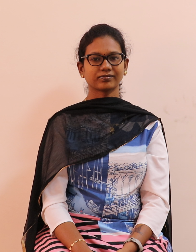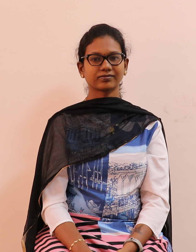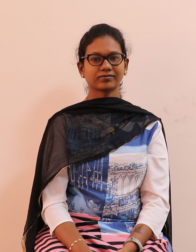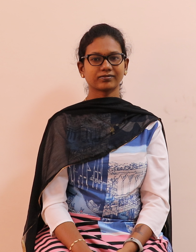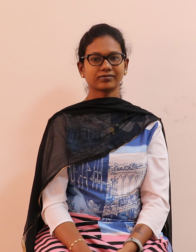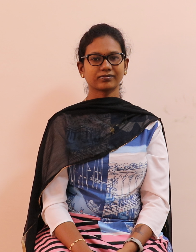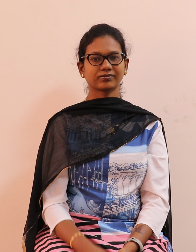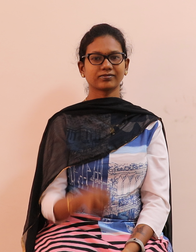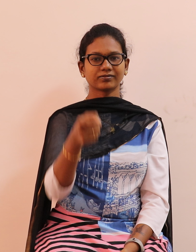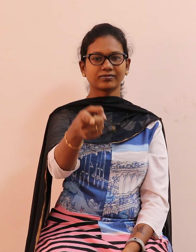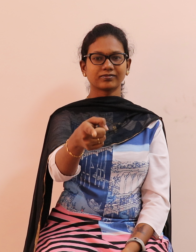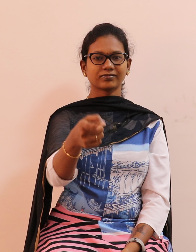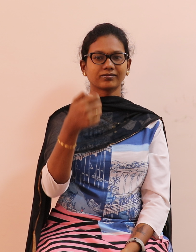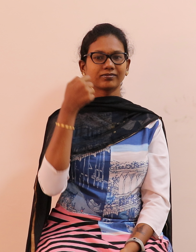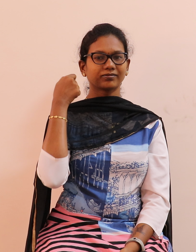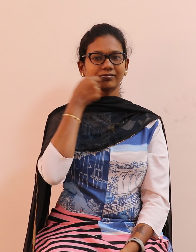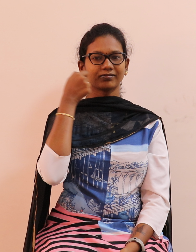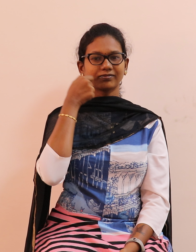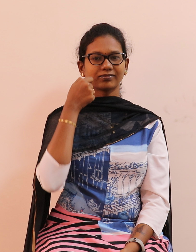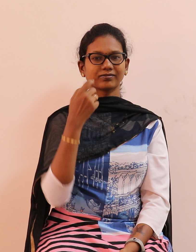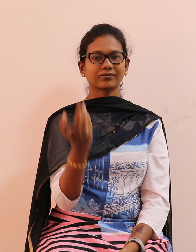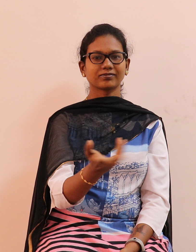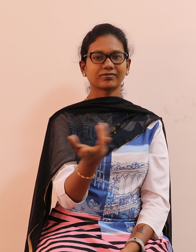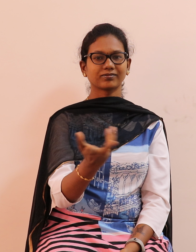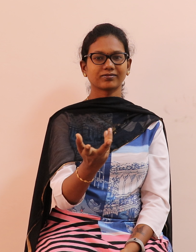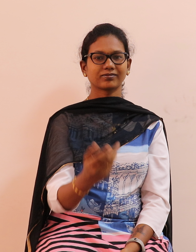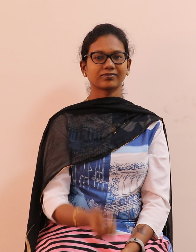what are you doing